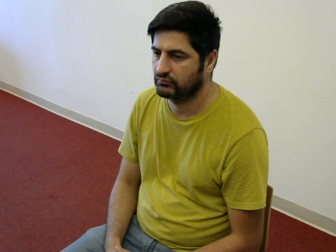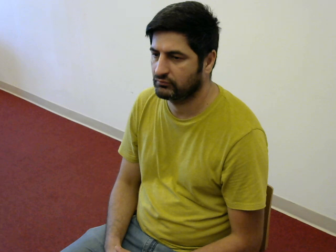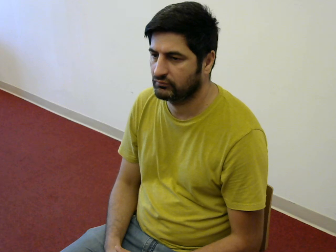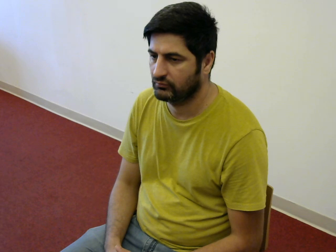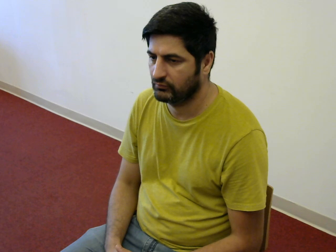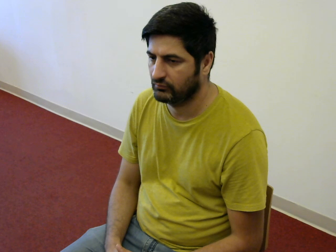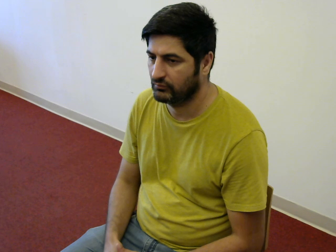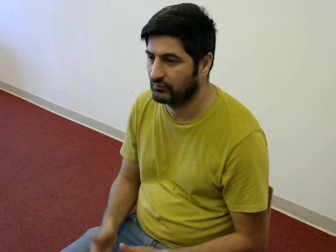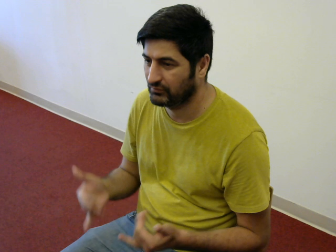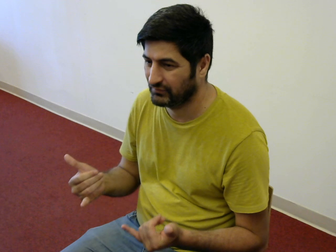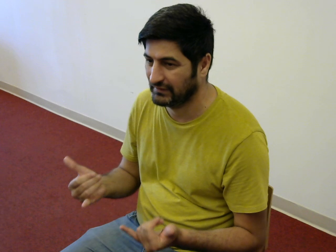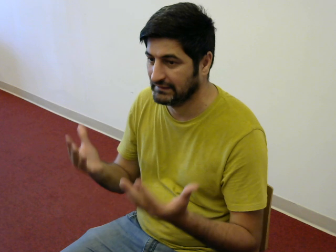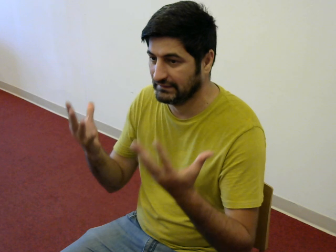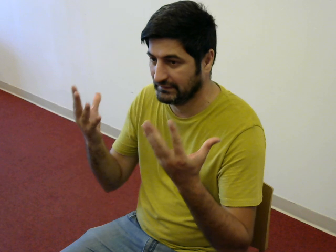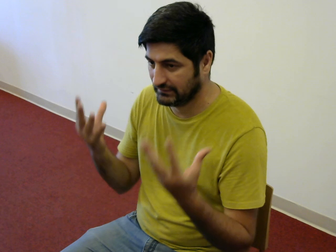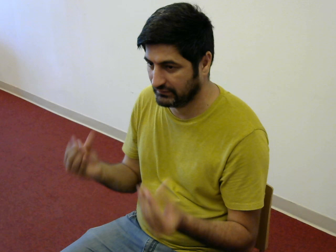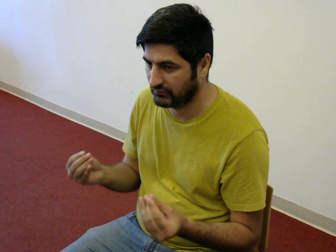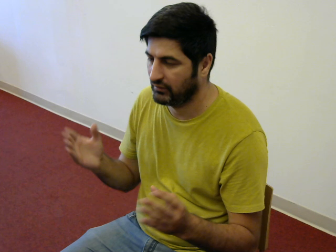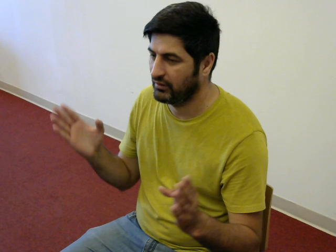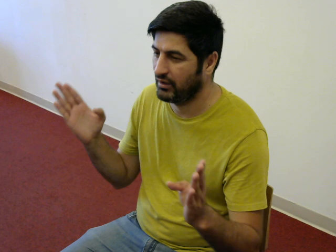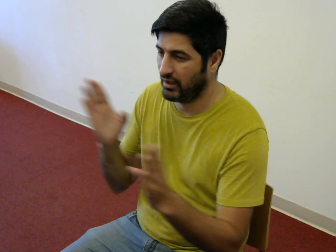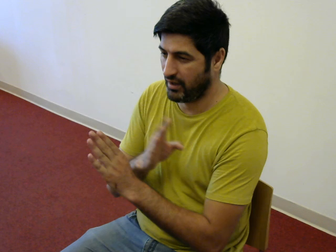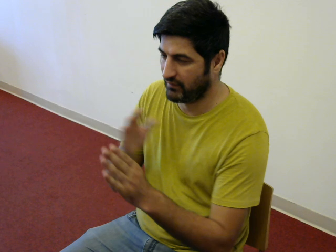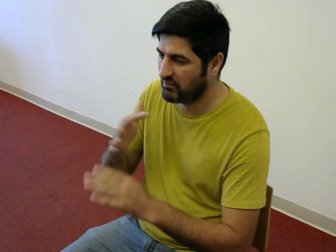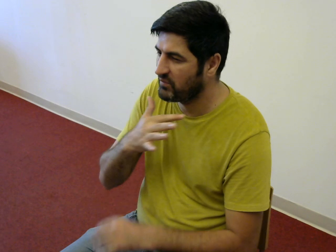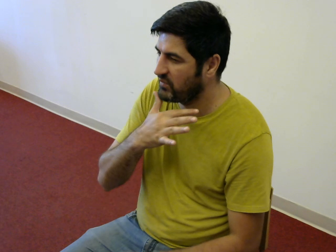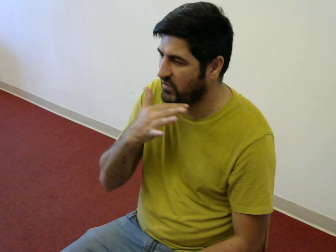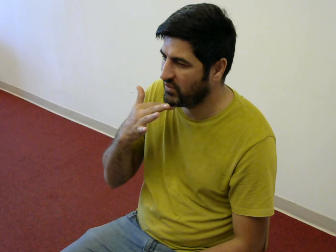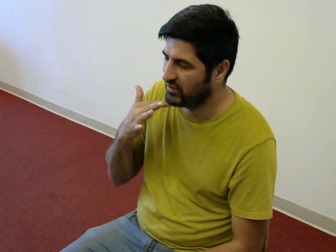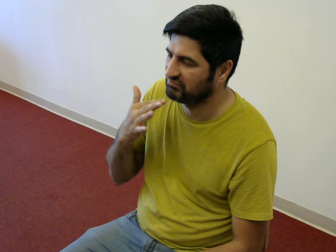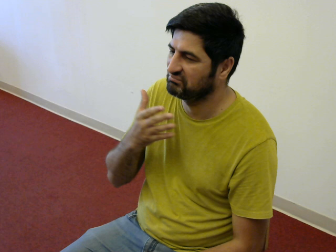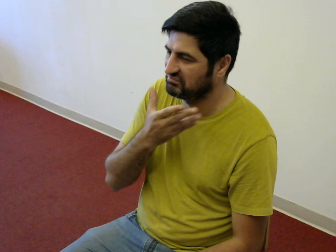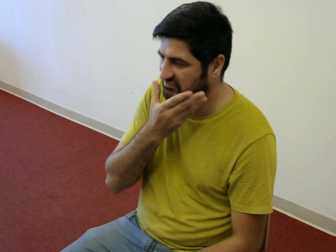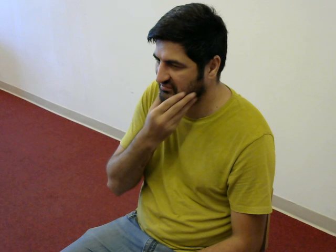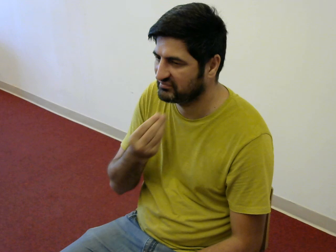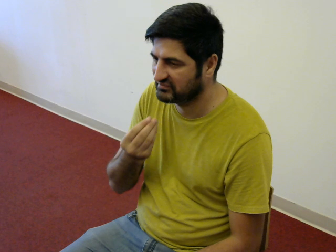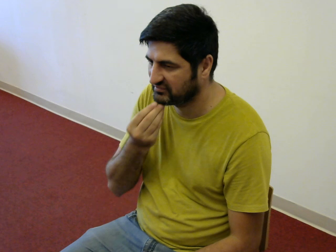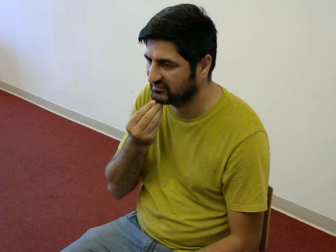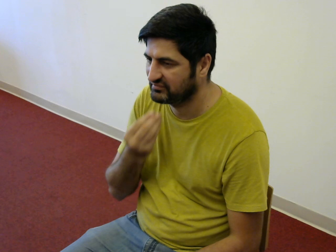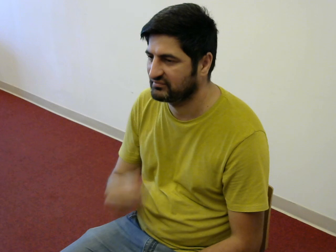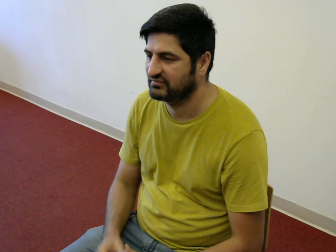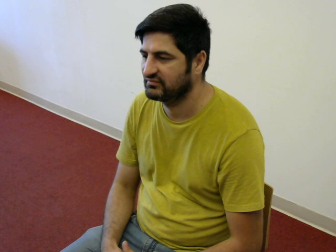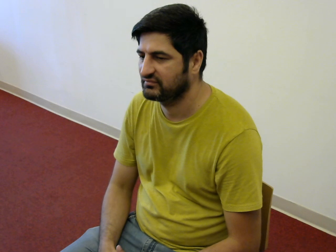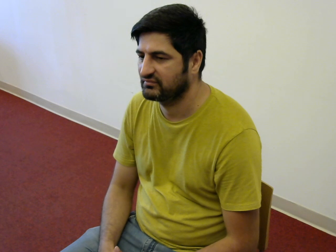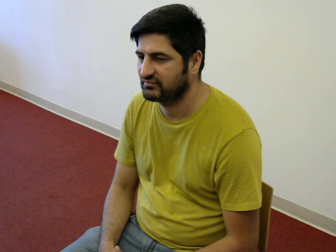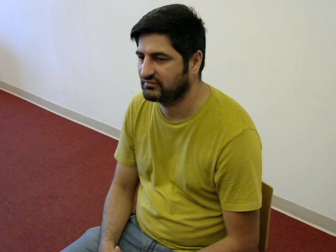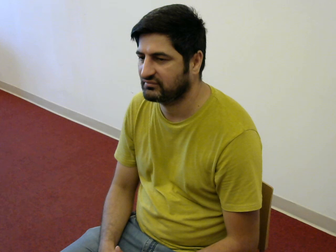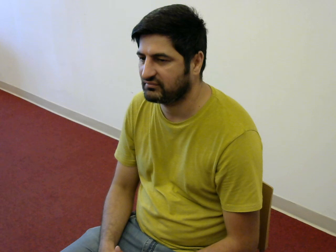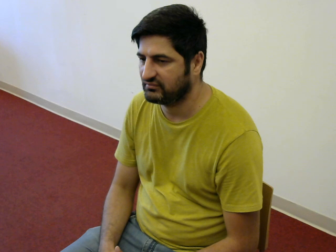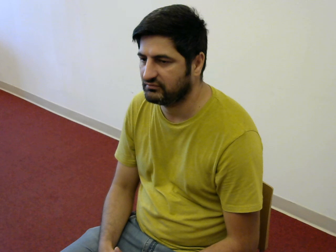Bu gün hava çox gözəldir